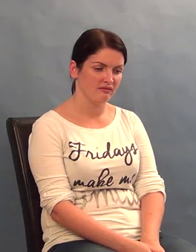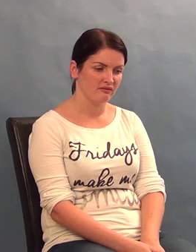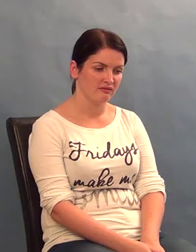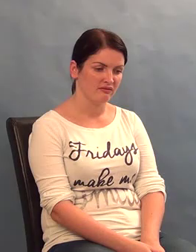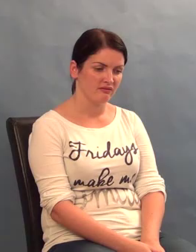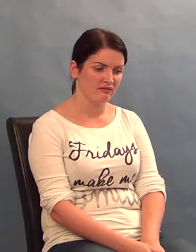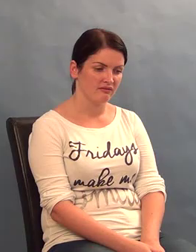Piłować.